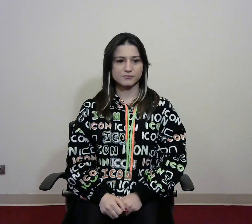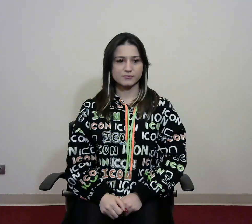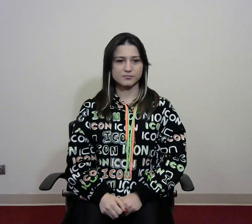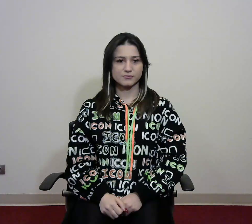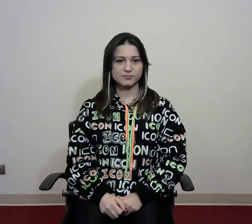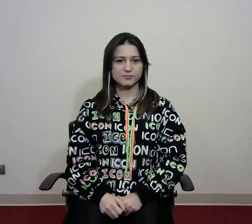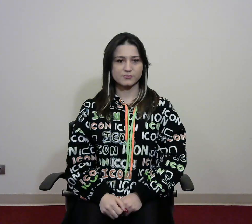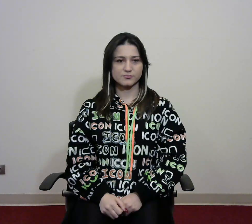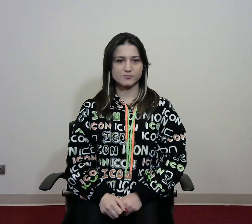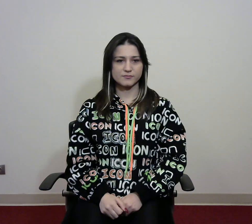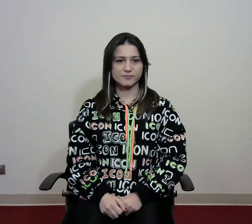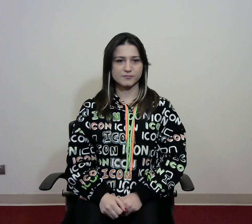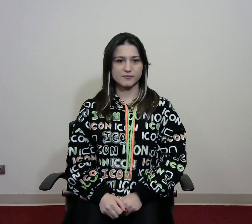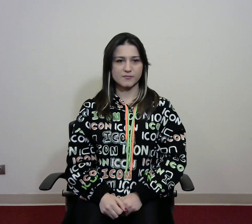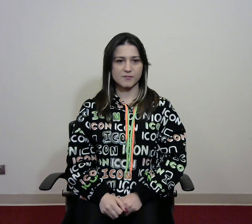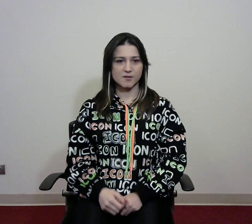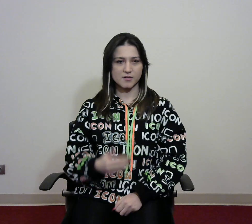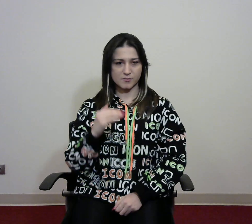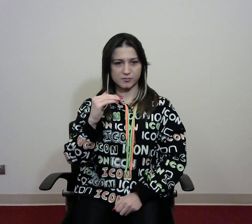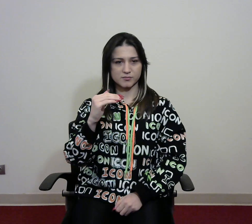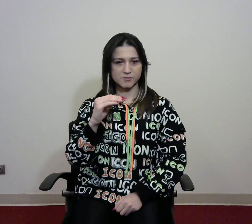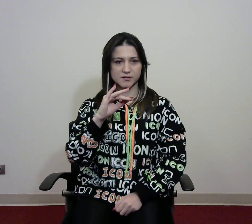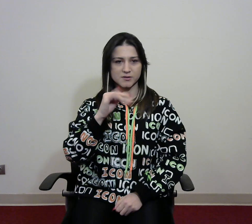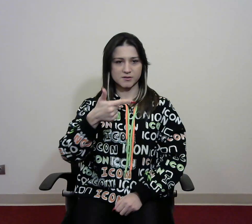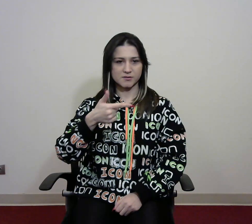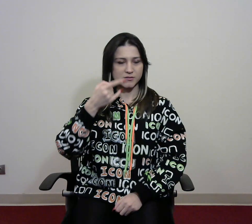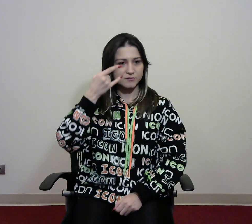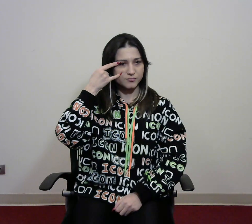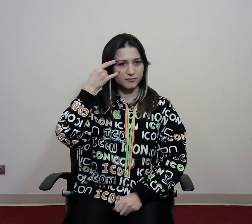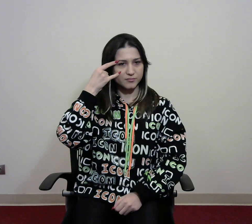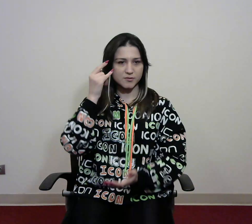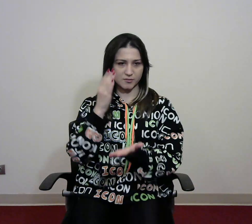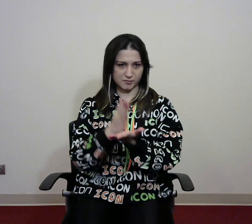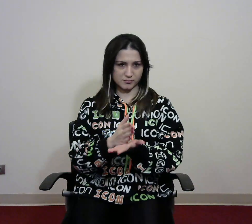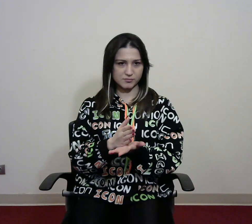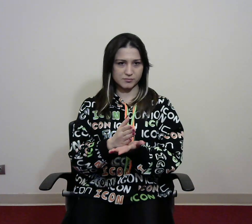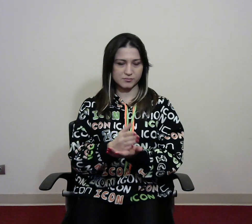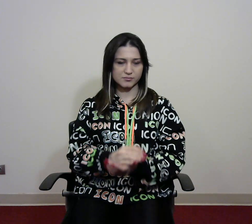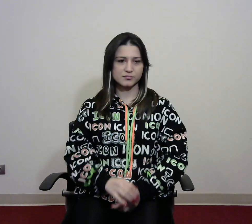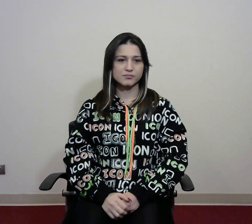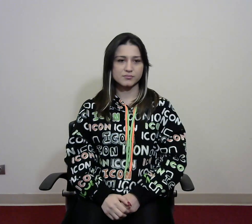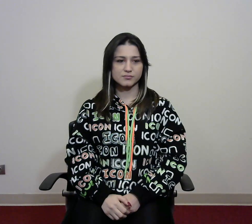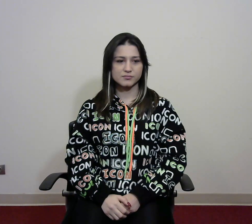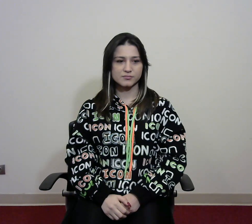Sənin instagramın var?